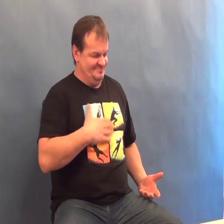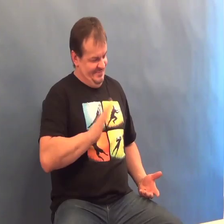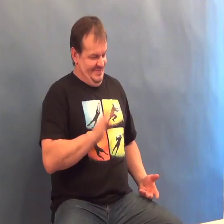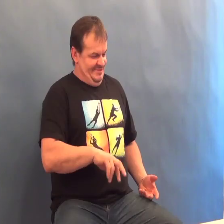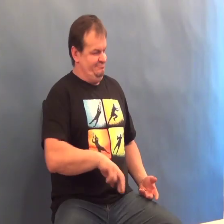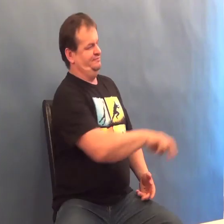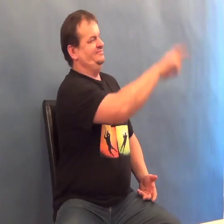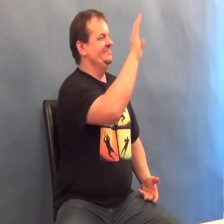Mały wybiega.